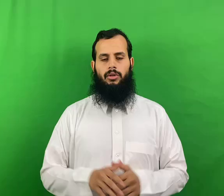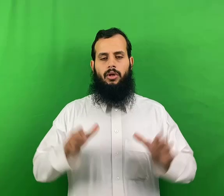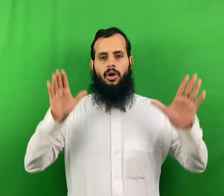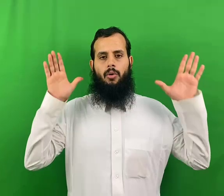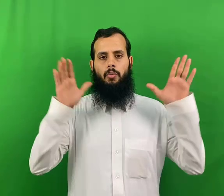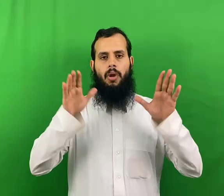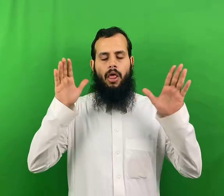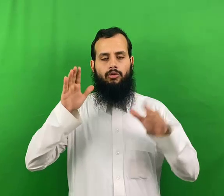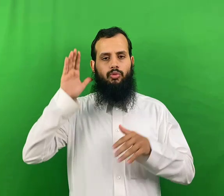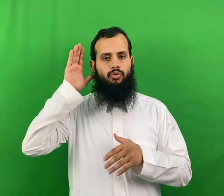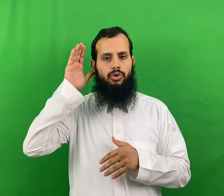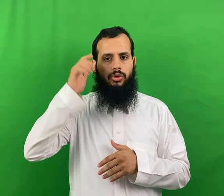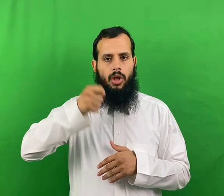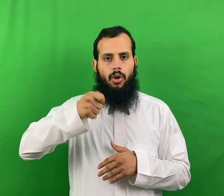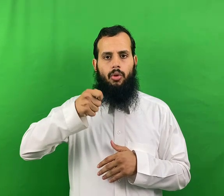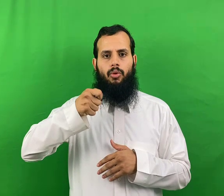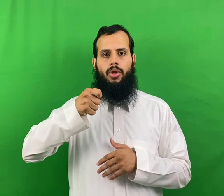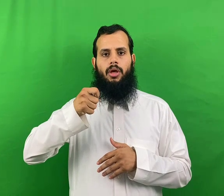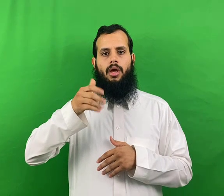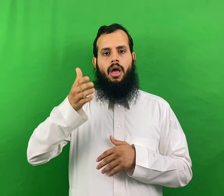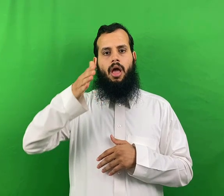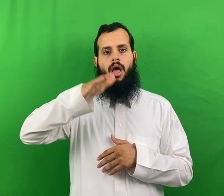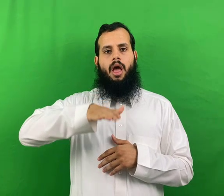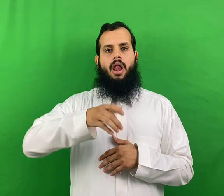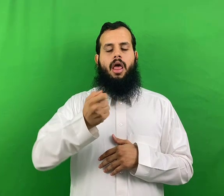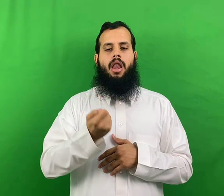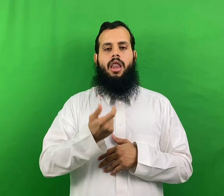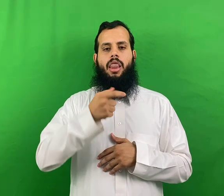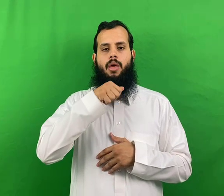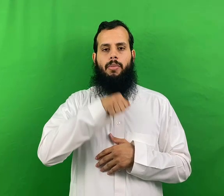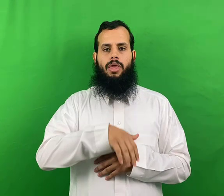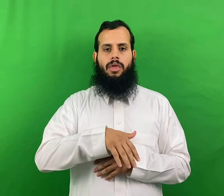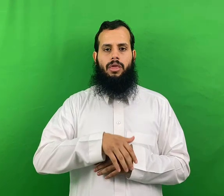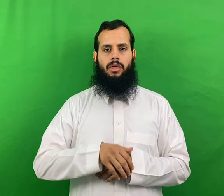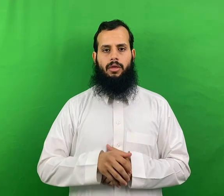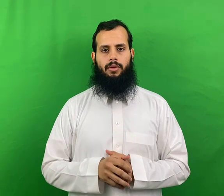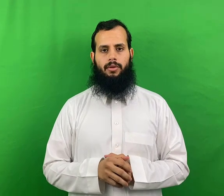وملائكته يصلون على النبي